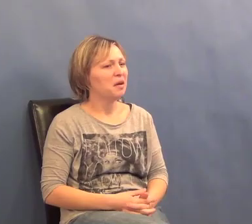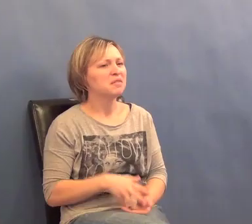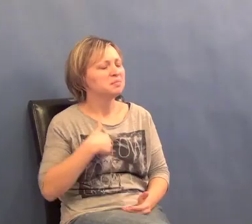Nie wiem.